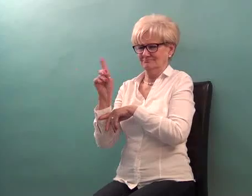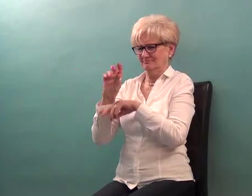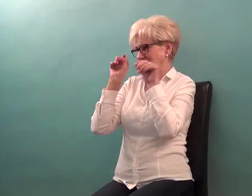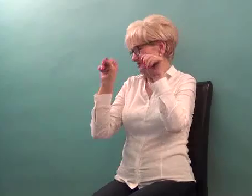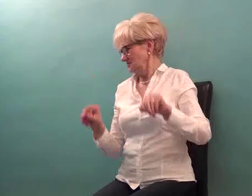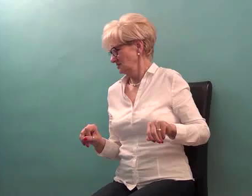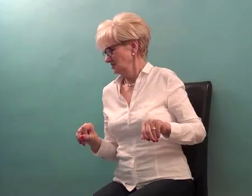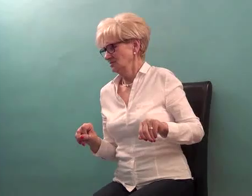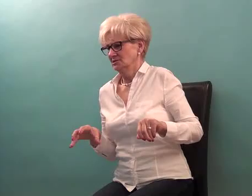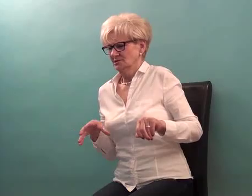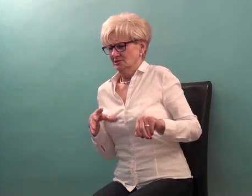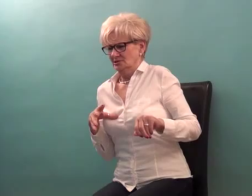Ściąga kołdrę i denerwuje się.